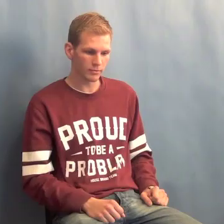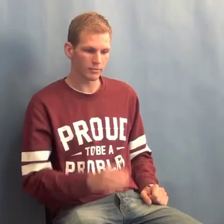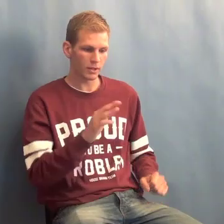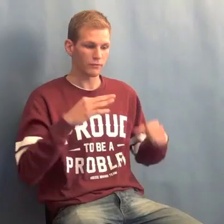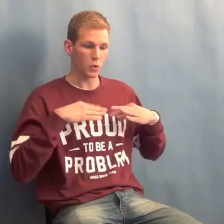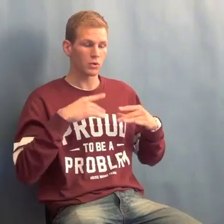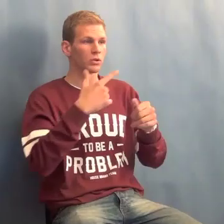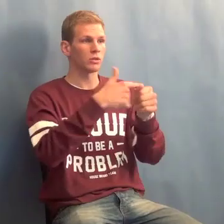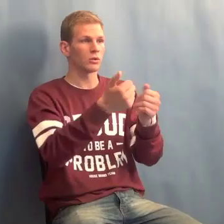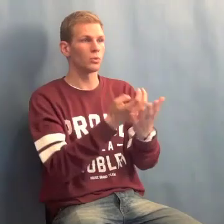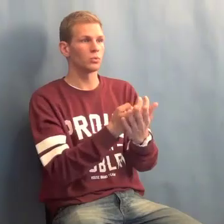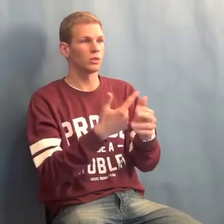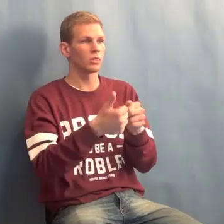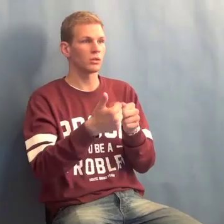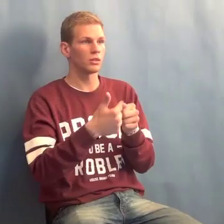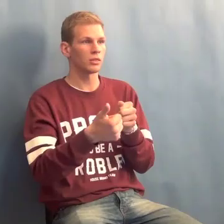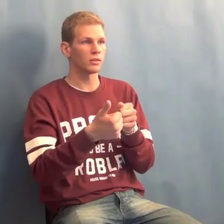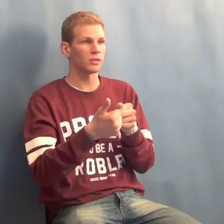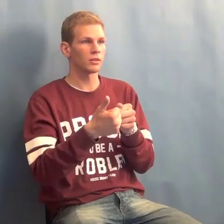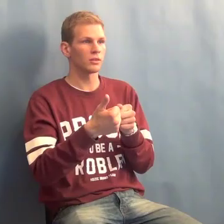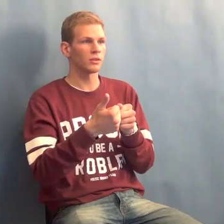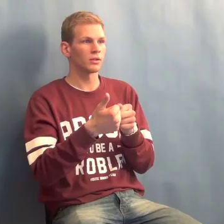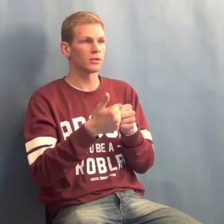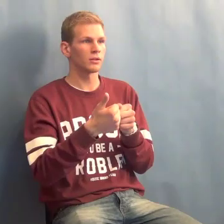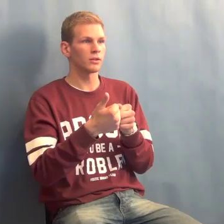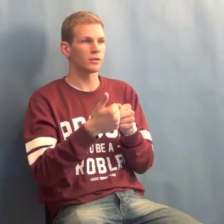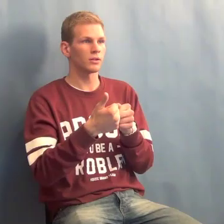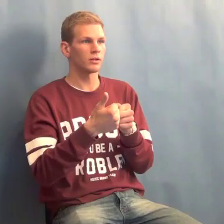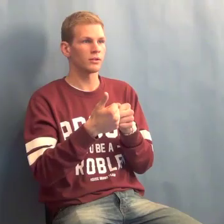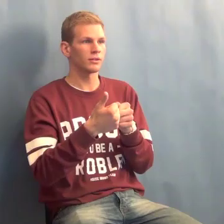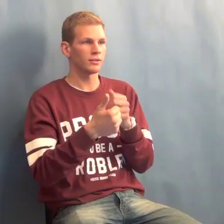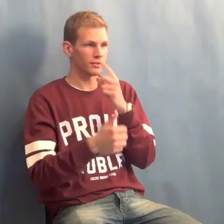Mam wolne dwudziestego pierwszego lutego.